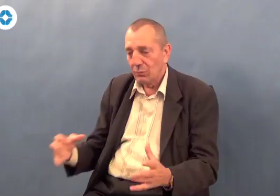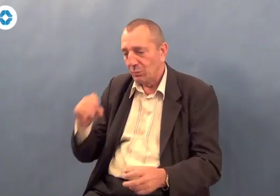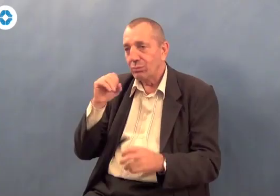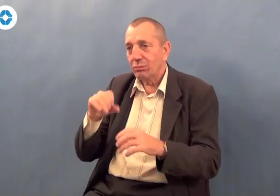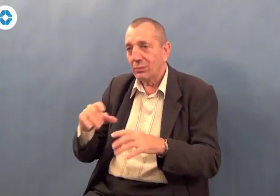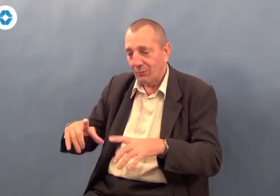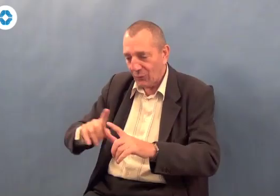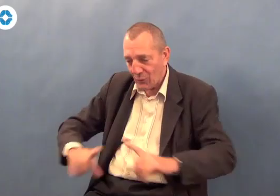Okrągły.